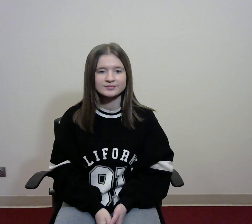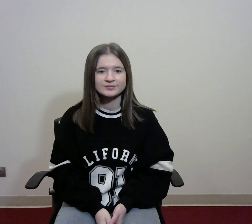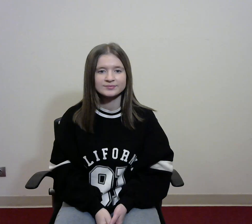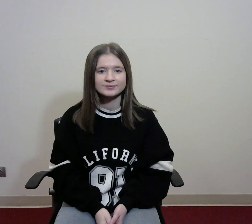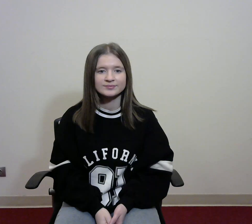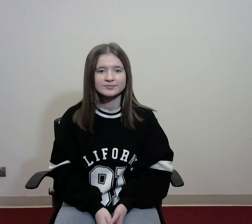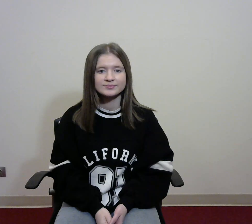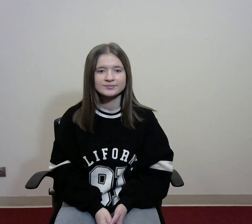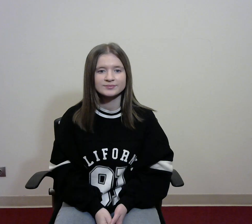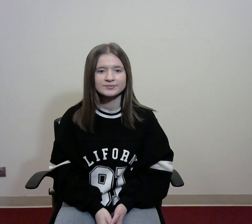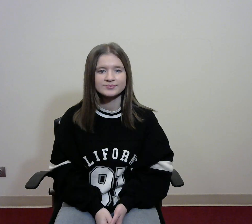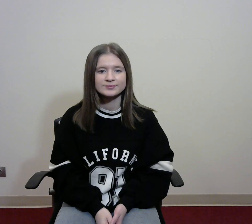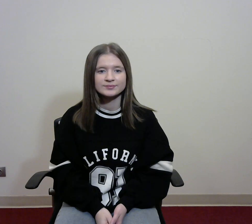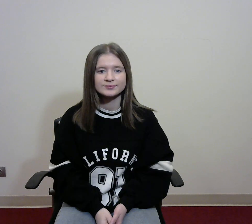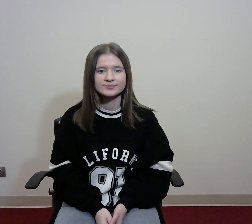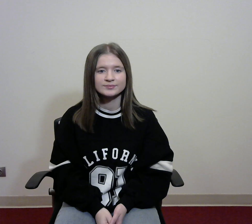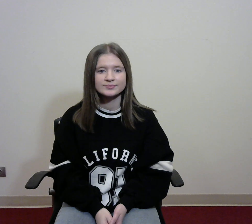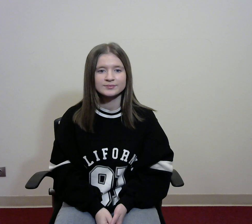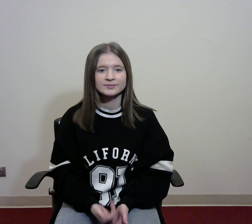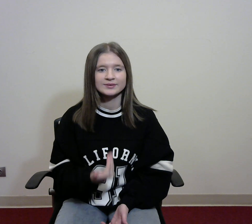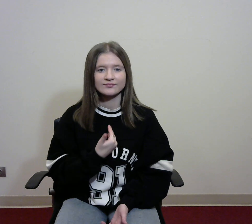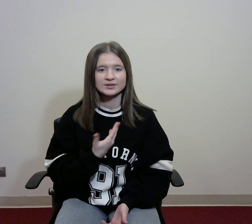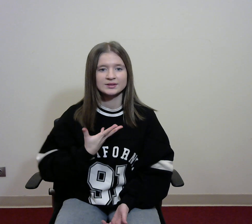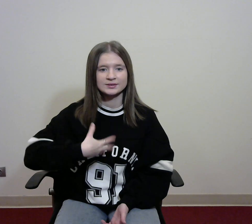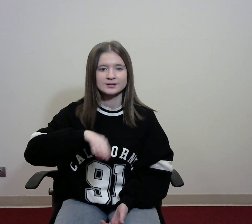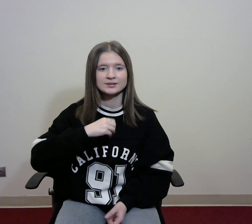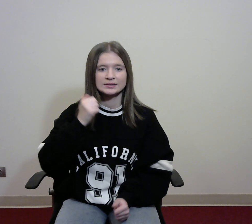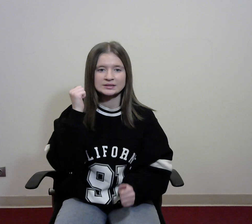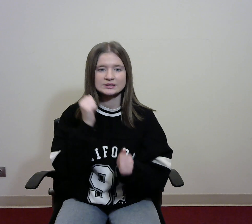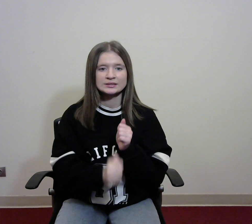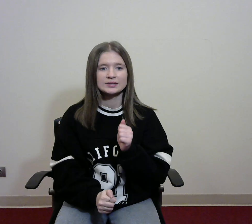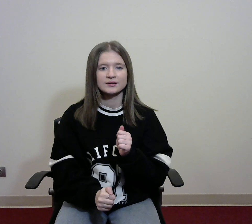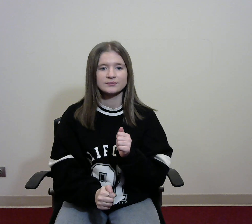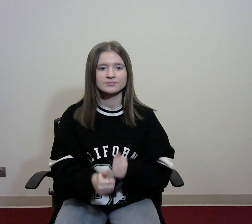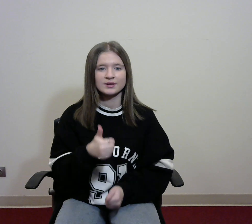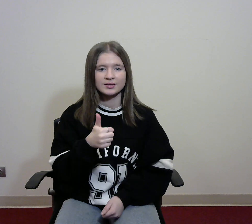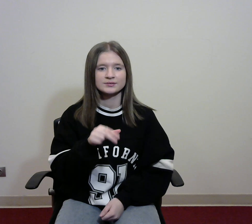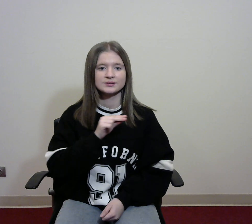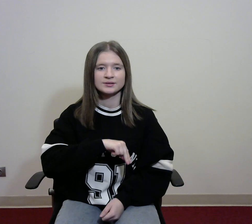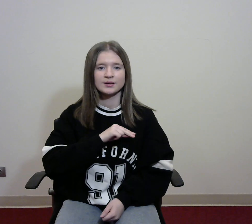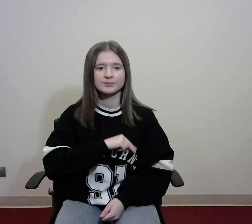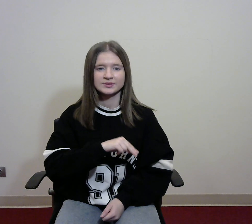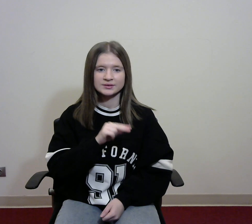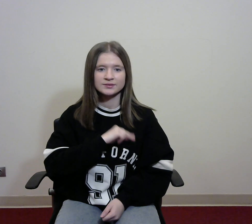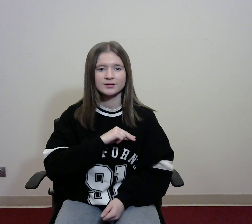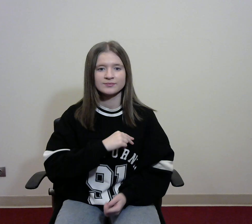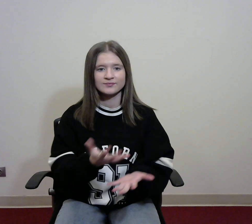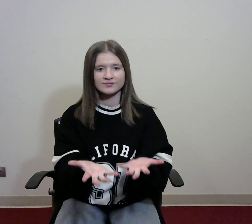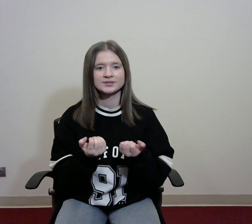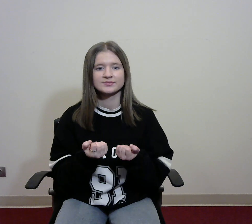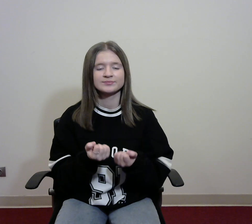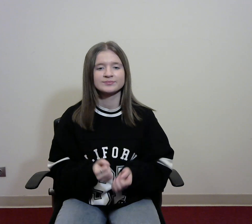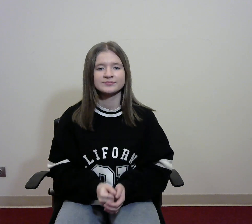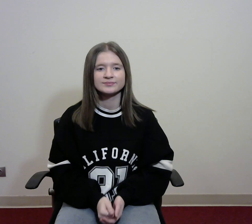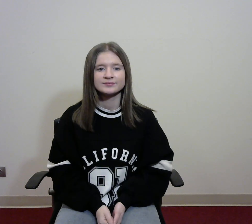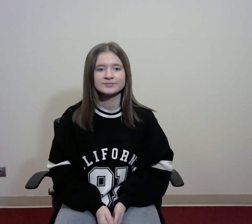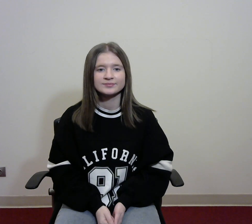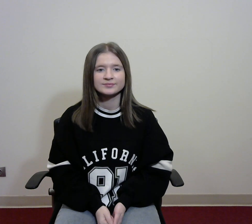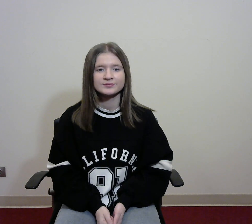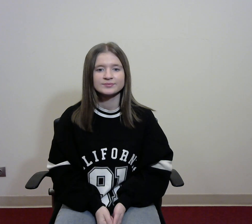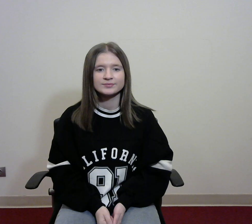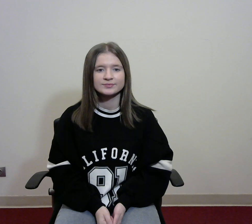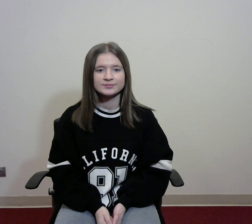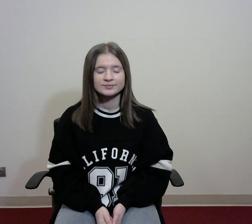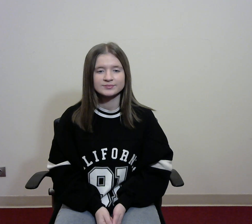Biz həmişə yaxşı işçiləri işə götürürük